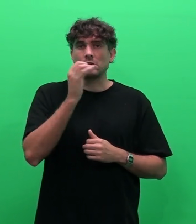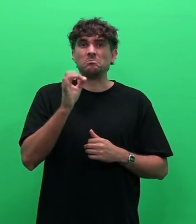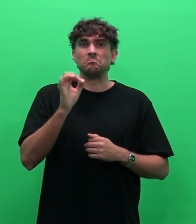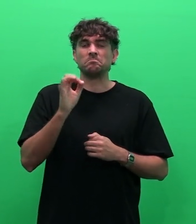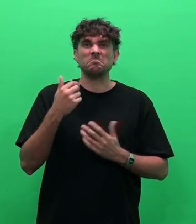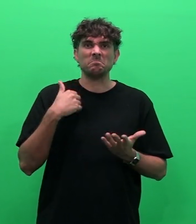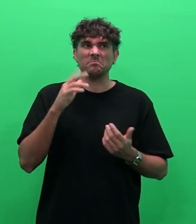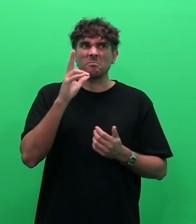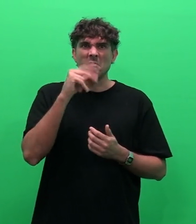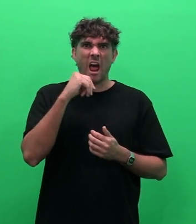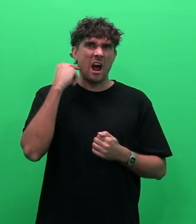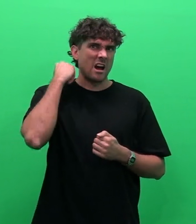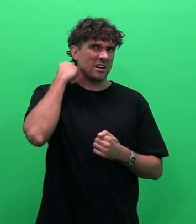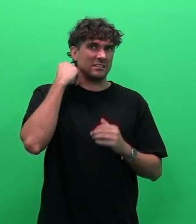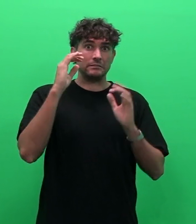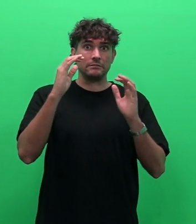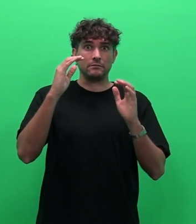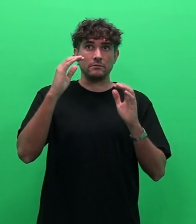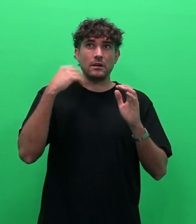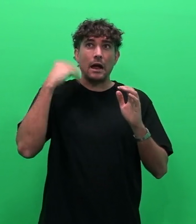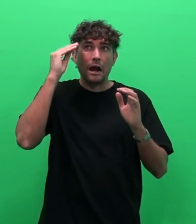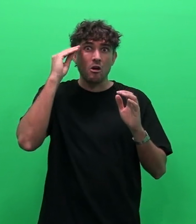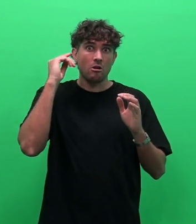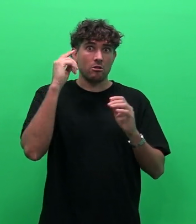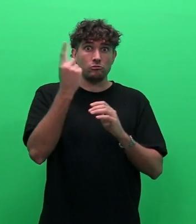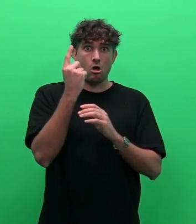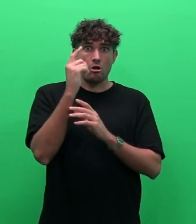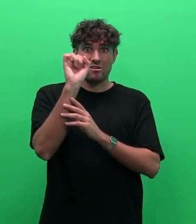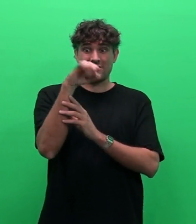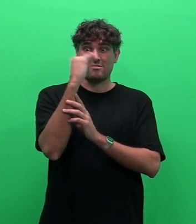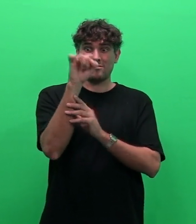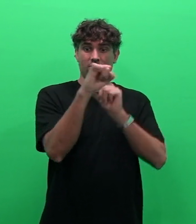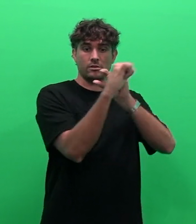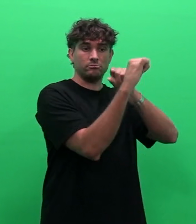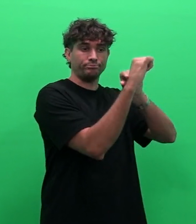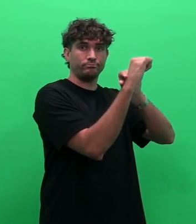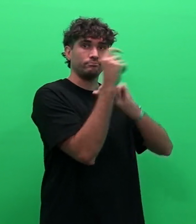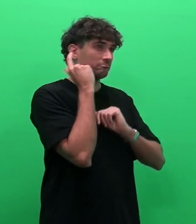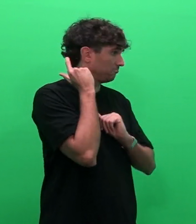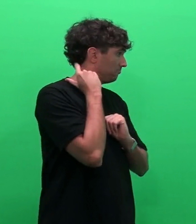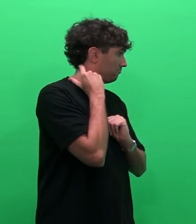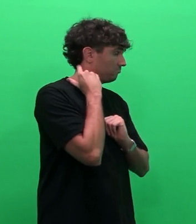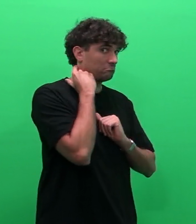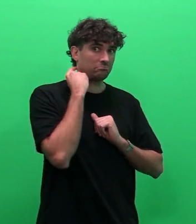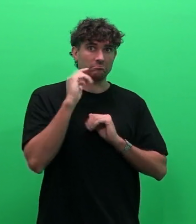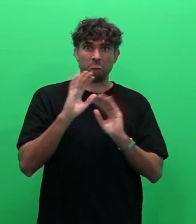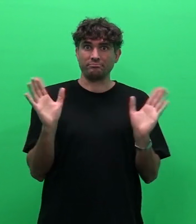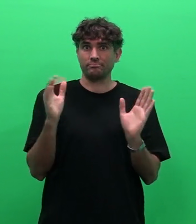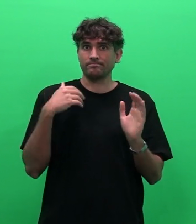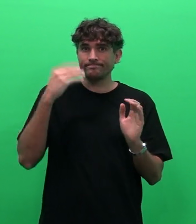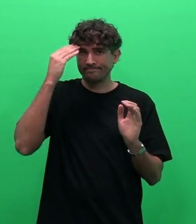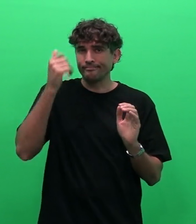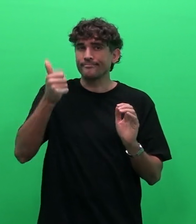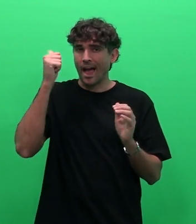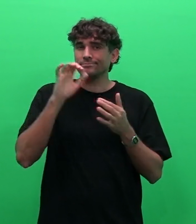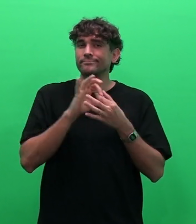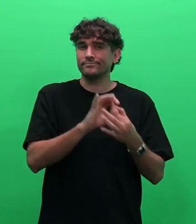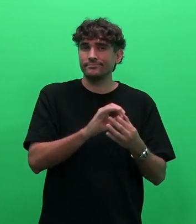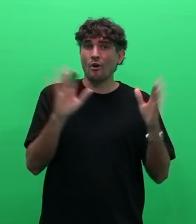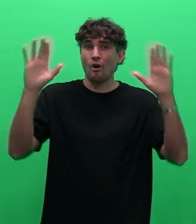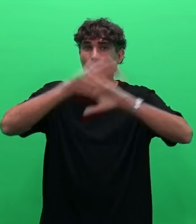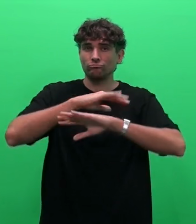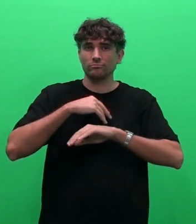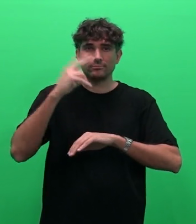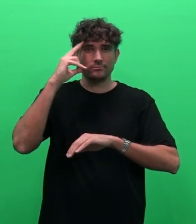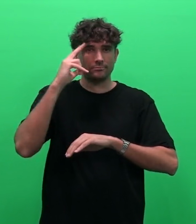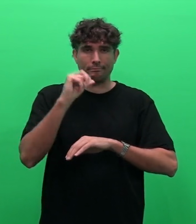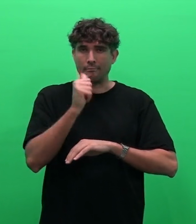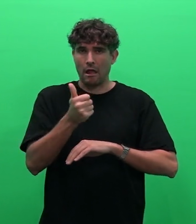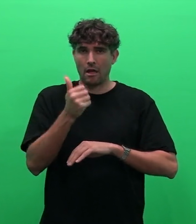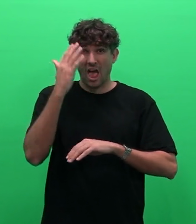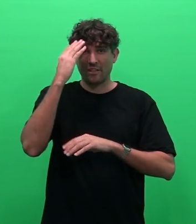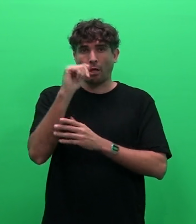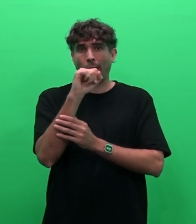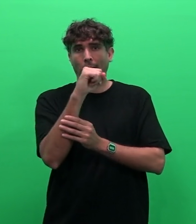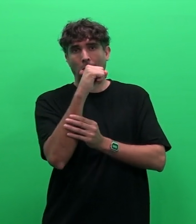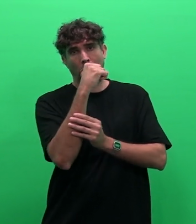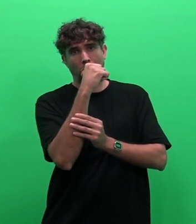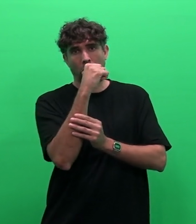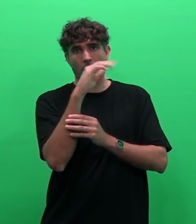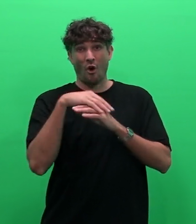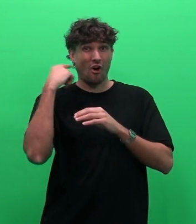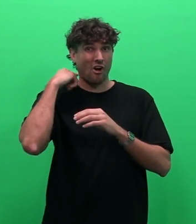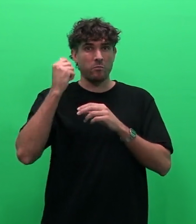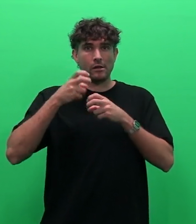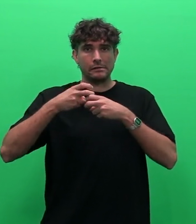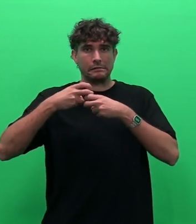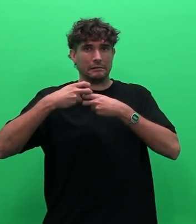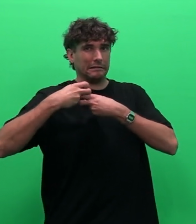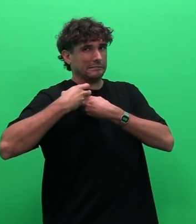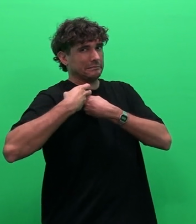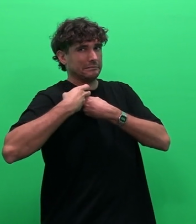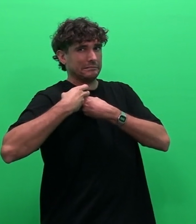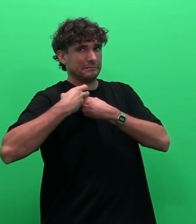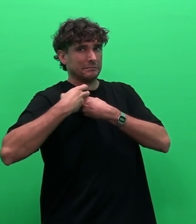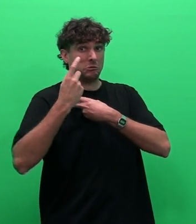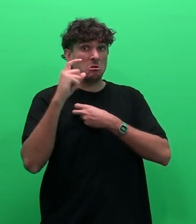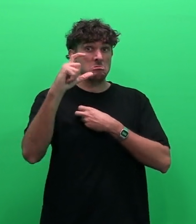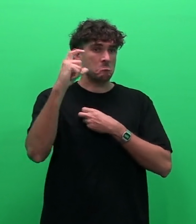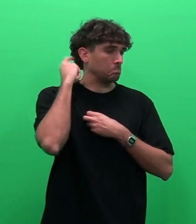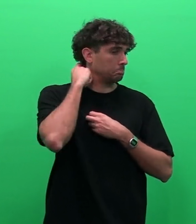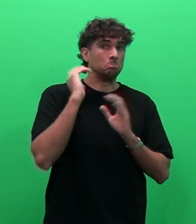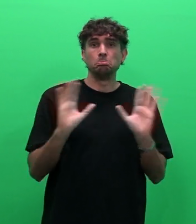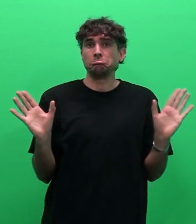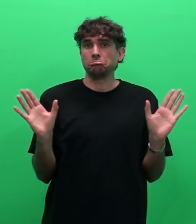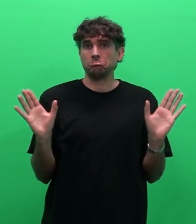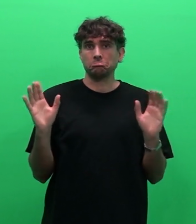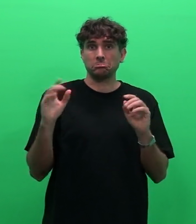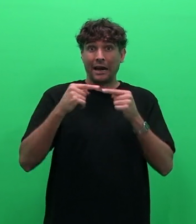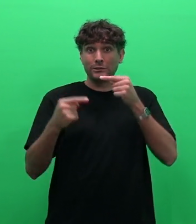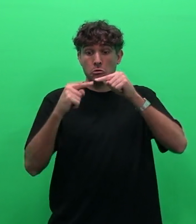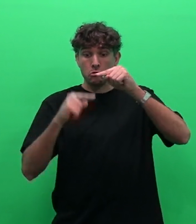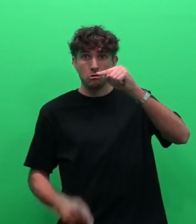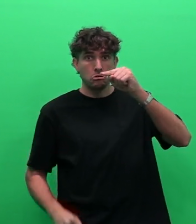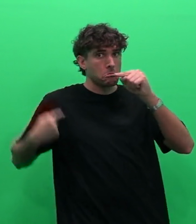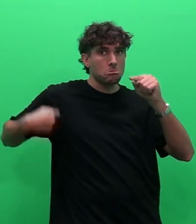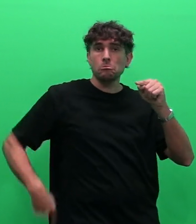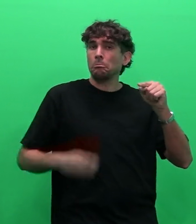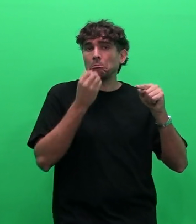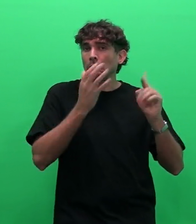Sí, em fa mal a la zona del clatell, crec que només aquesta zona entre el cap i l'espatlla. Penso que pot ser perquè a la nit dormo malament, giro el cap perquè em fa mal. I només em fa mal aquesta zona, la resta de la columna i l'esquena la tinc bé.